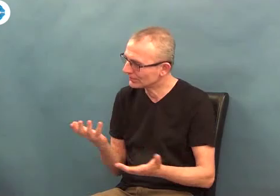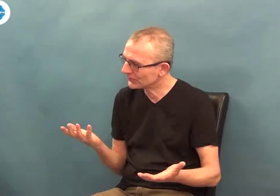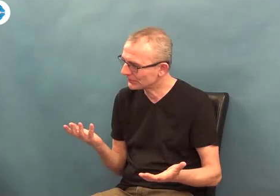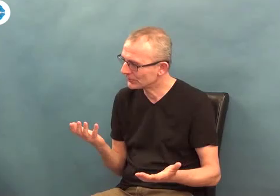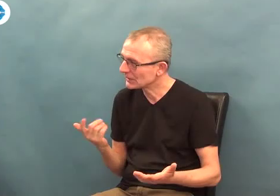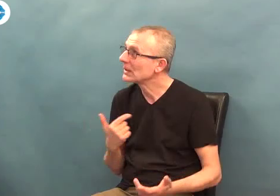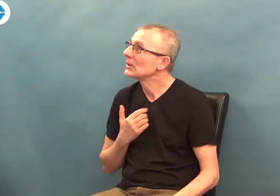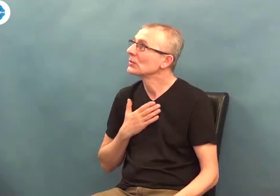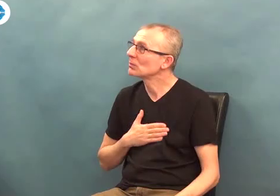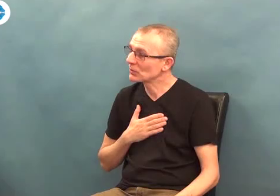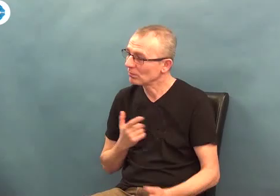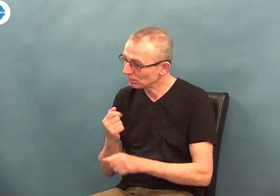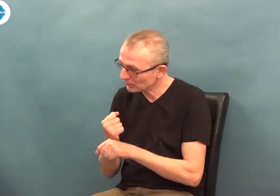W sobotę pracuję.